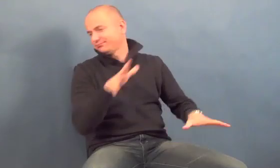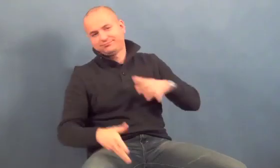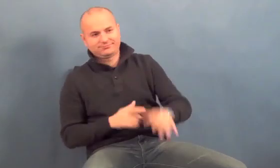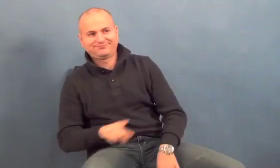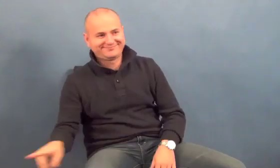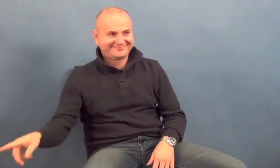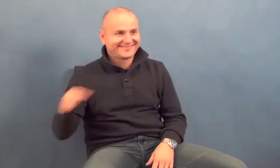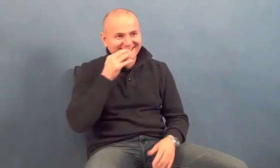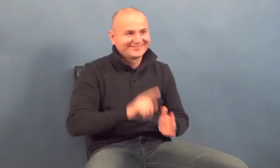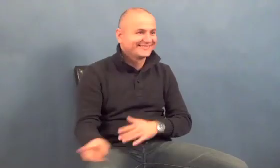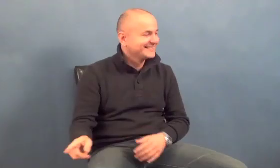Kot został opluty wodą przez rybkę i uciekł.